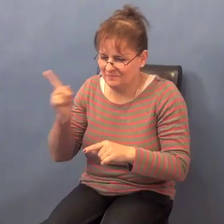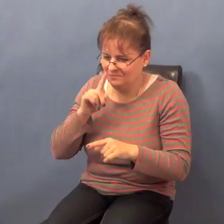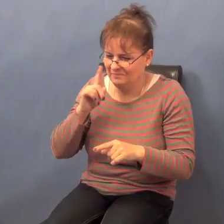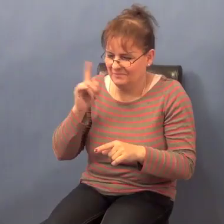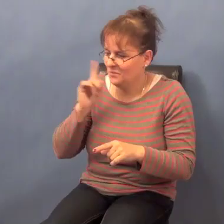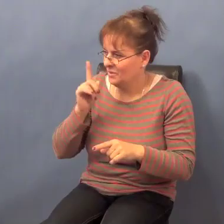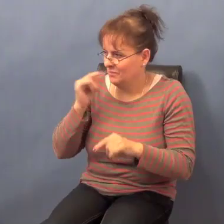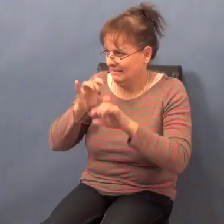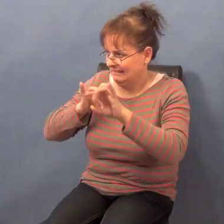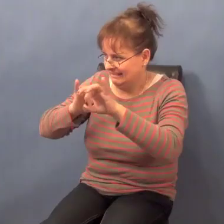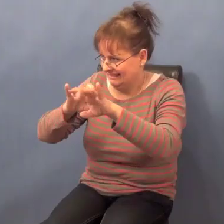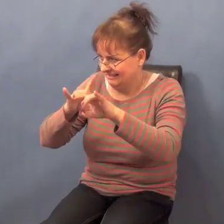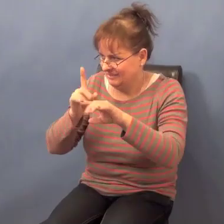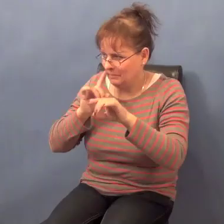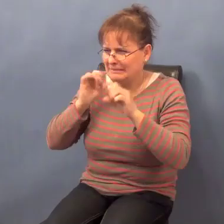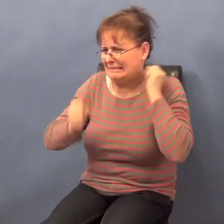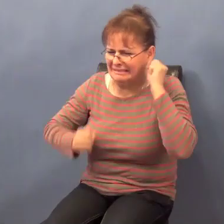Ten chłopiec biega?